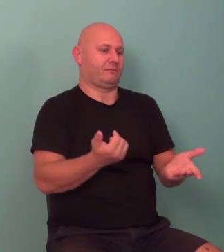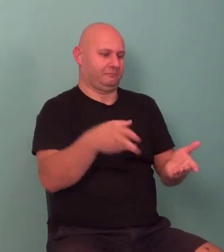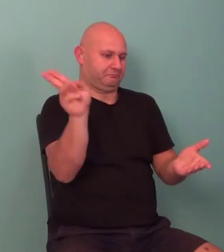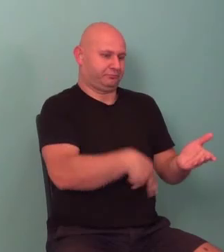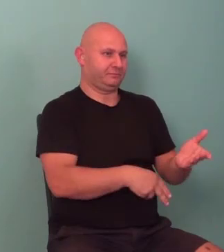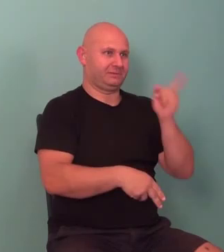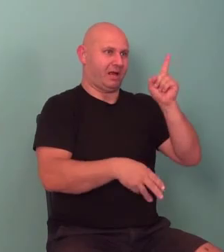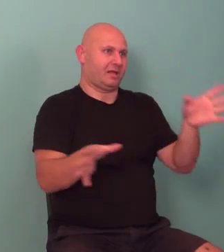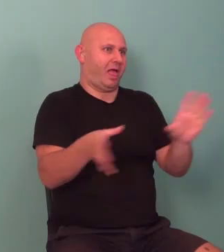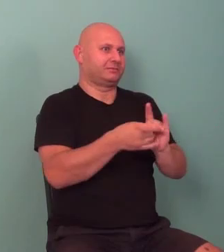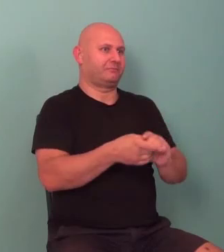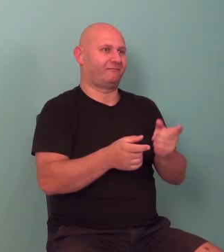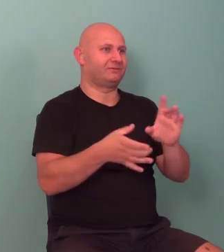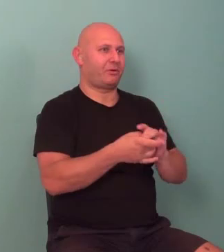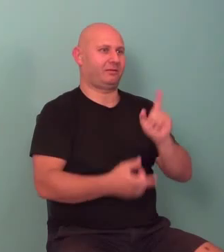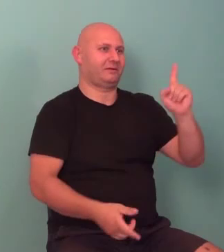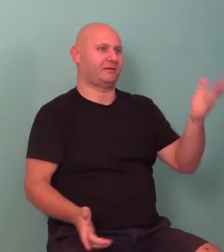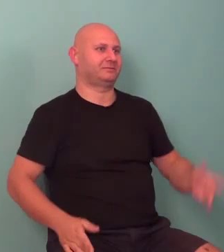Skreślone jest, to znaczy, że jest zakaz łączenia tych rzeczy.